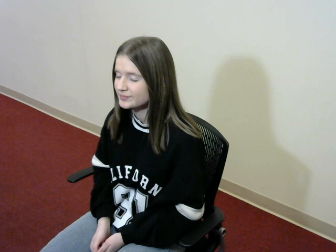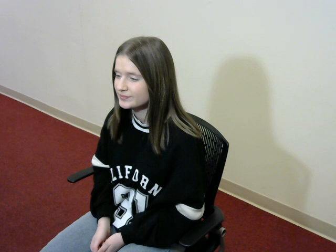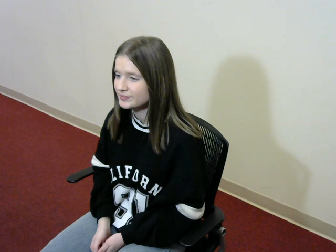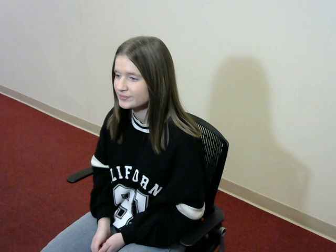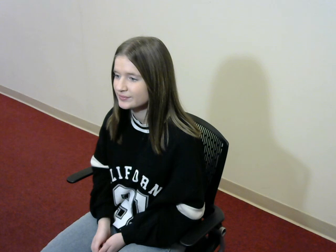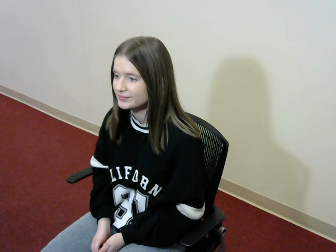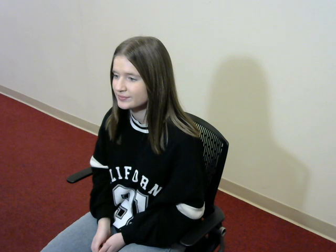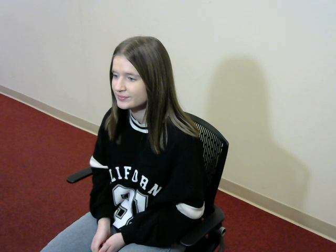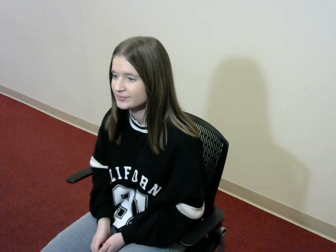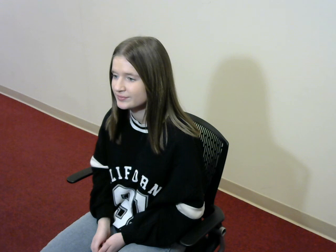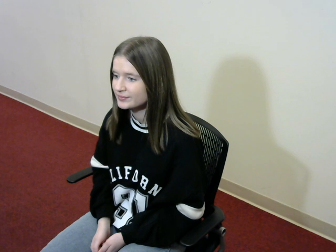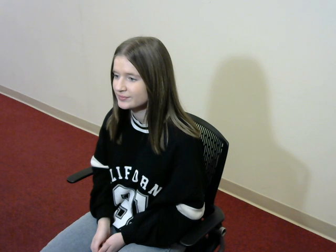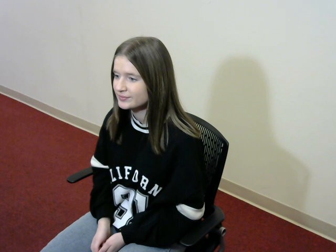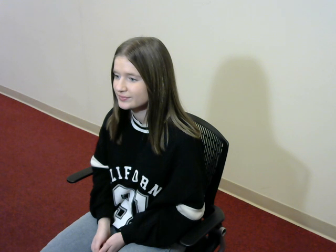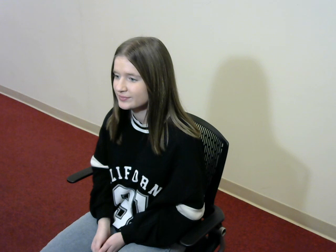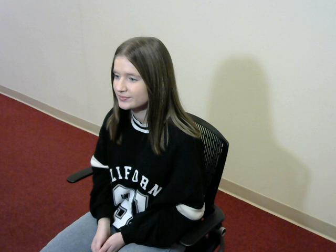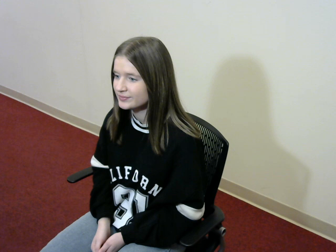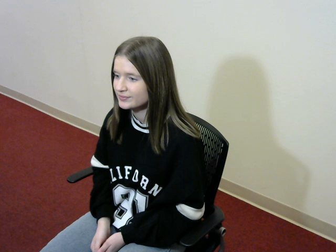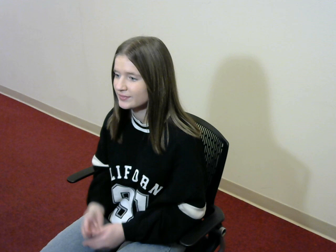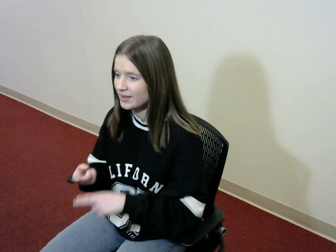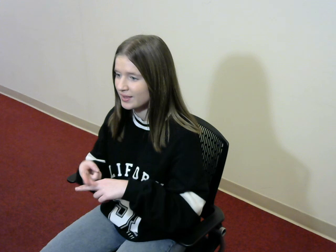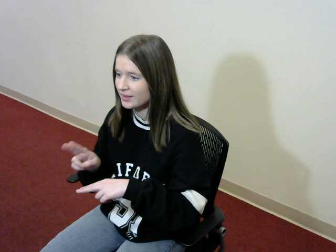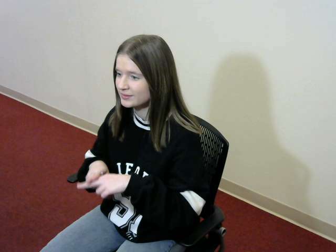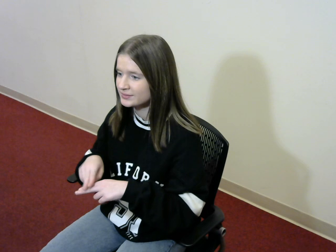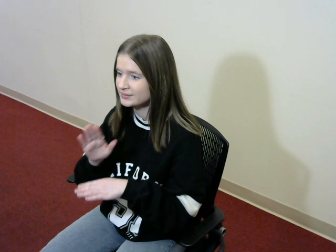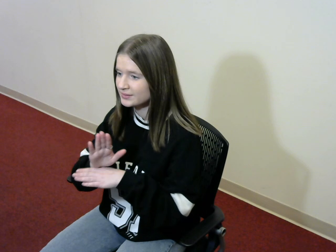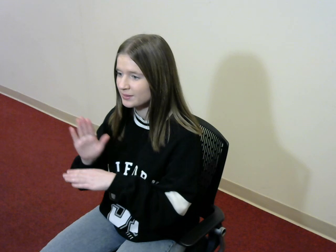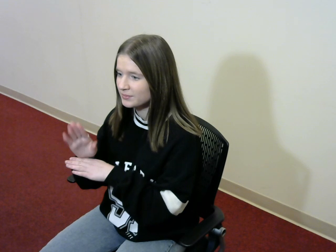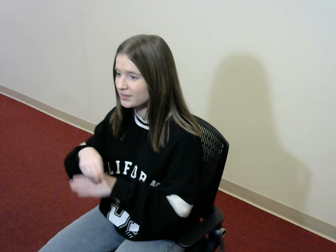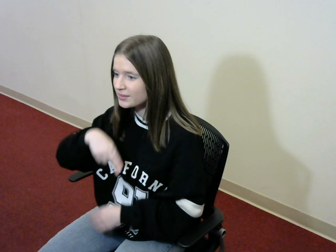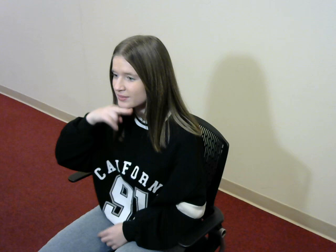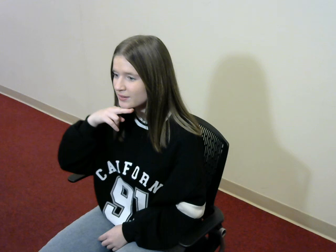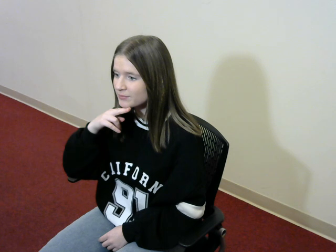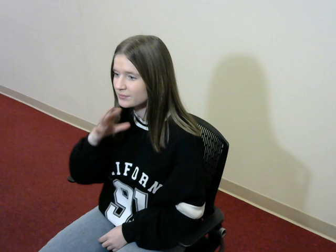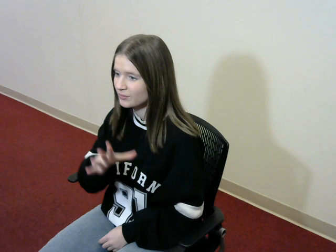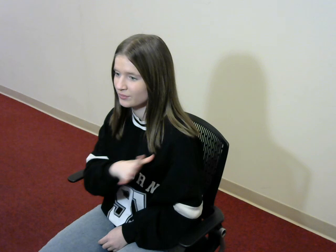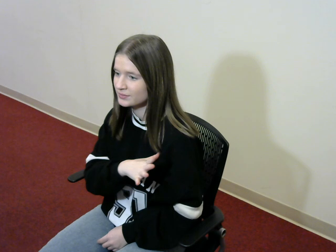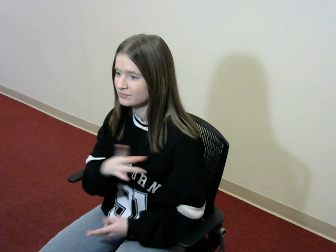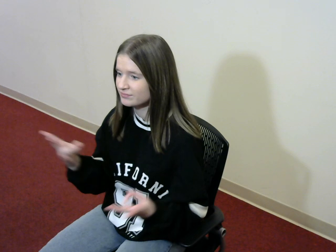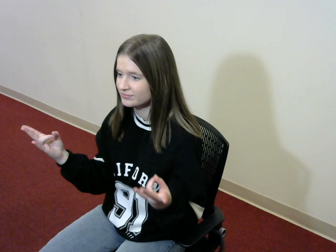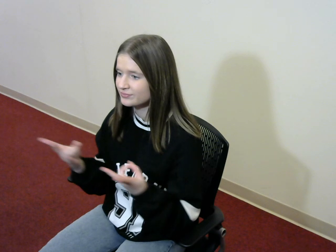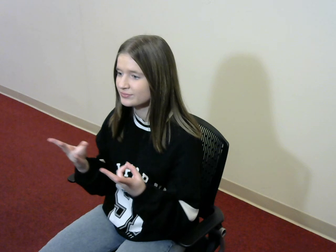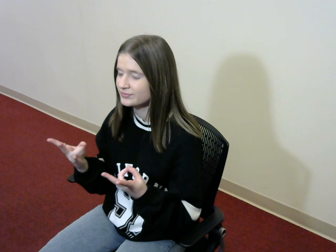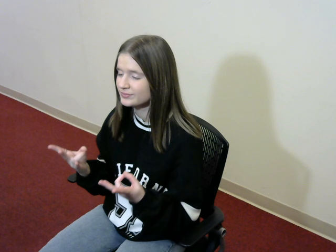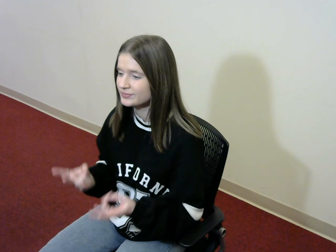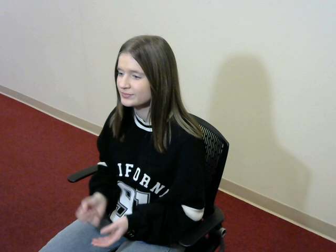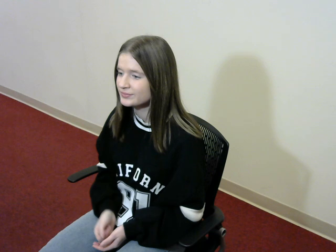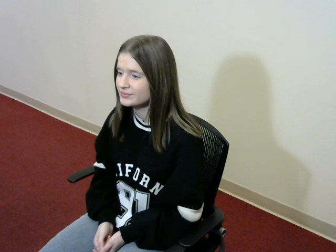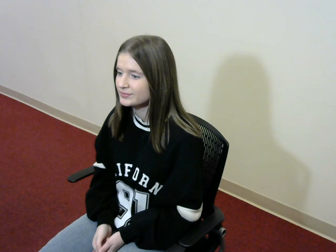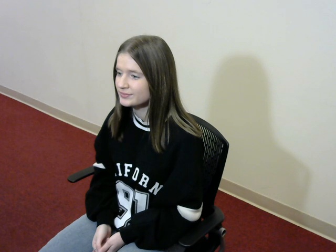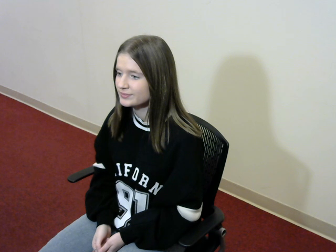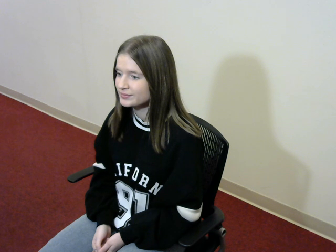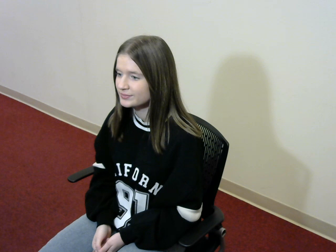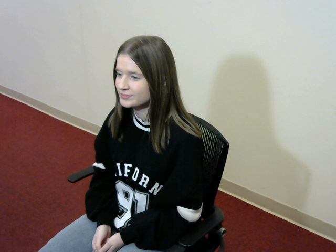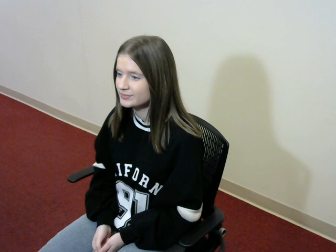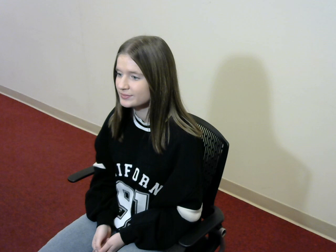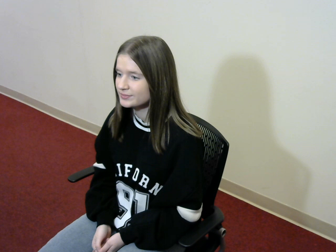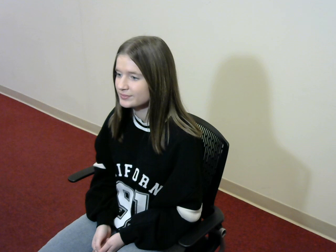Bu tapşırıqlarda diqqətli olmaq lazımdır